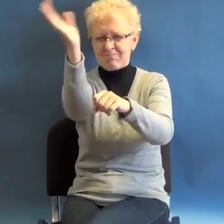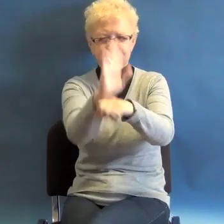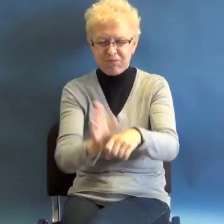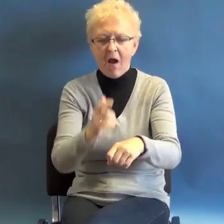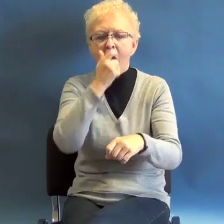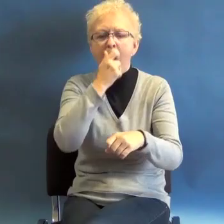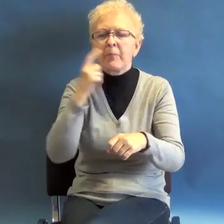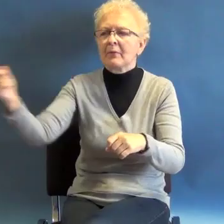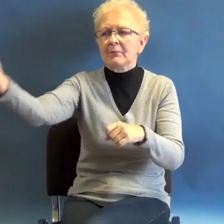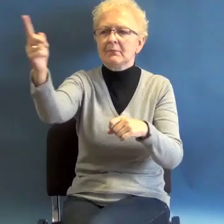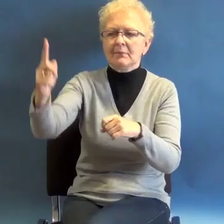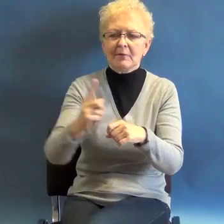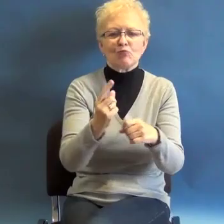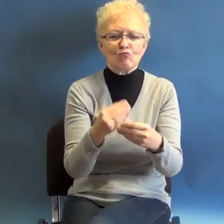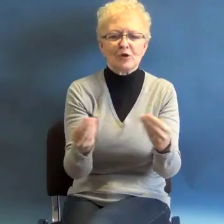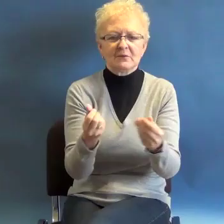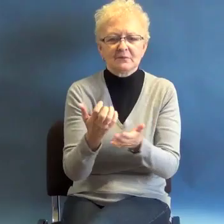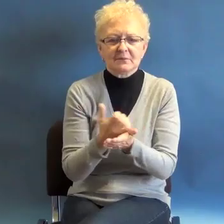Chaplin przychodzi zadowolony, że będzie mógł zarobić.